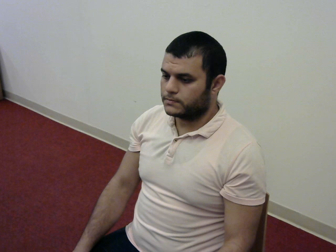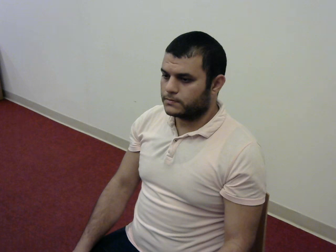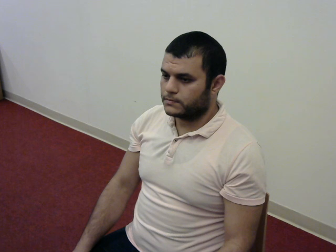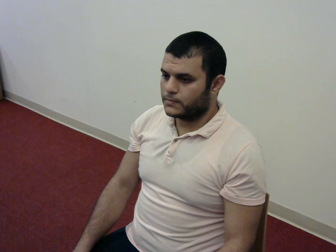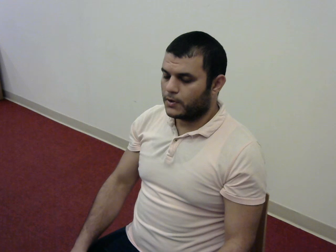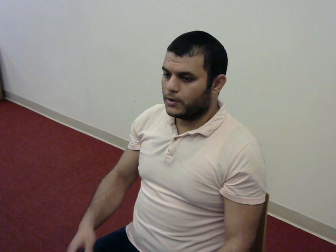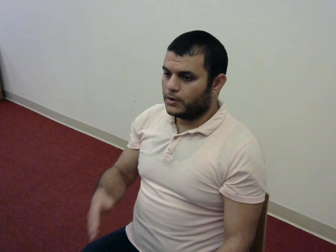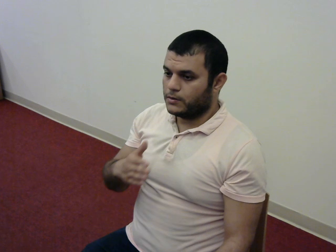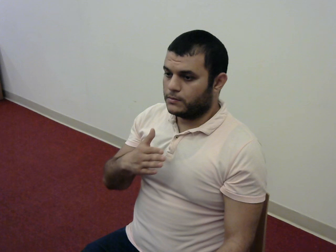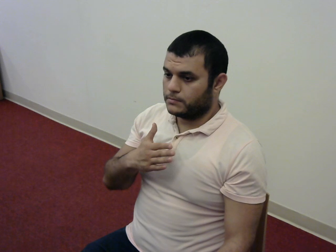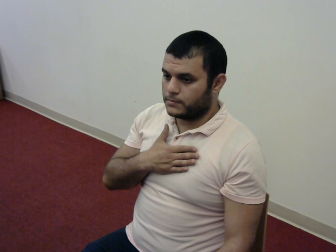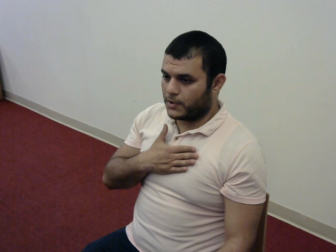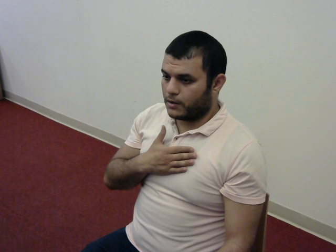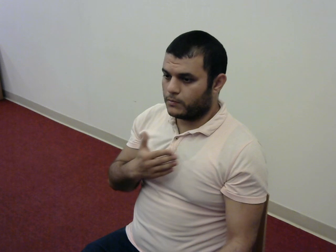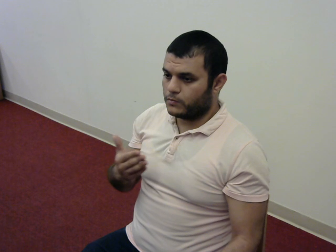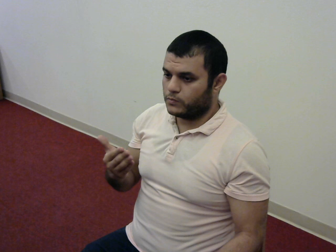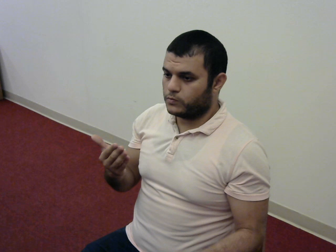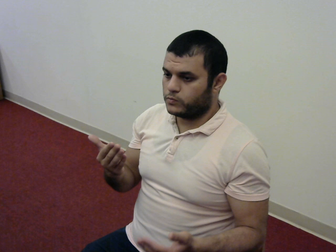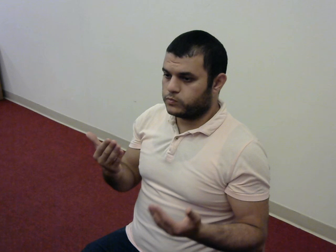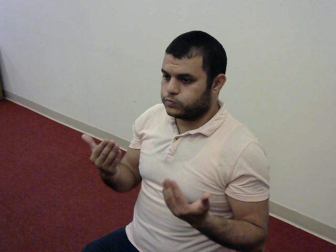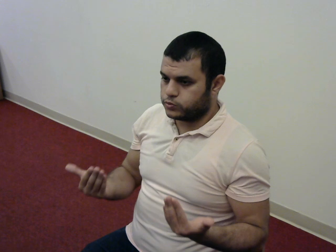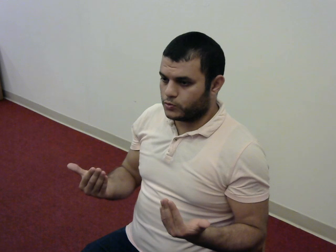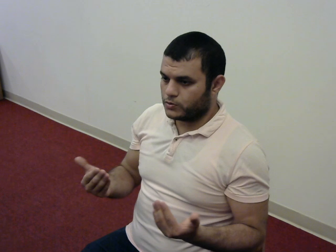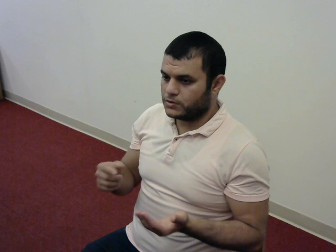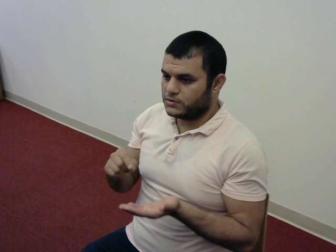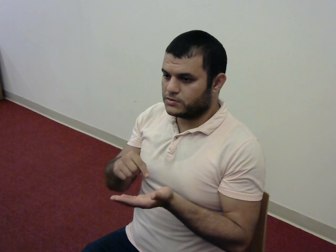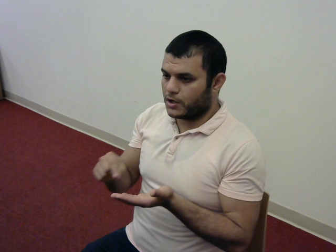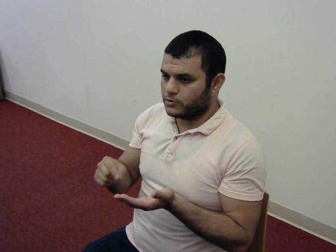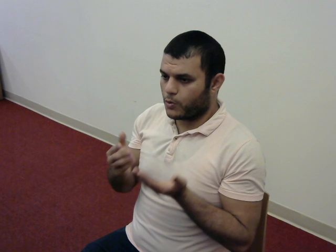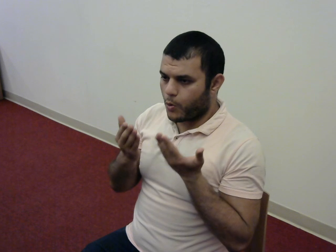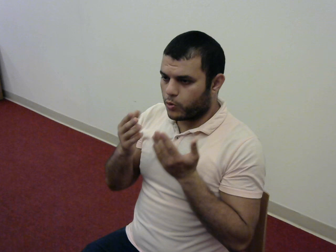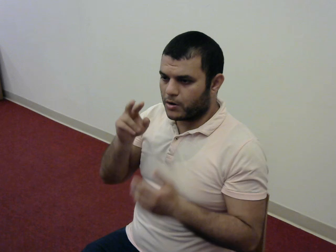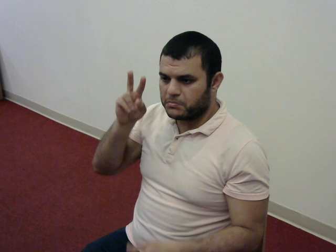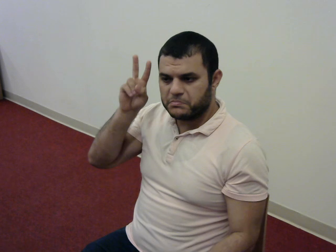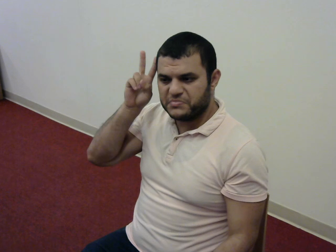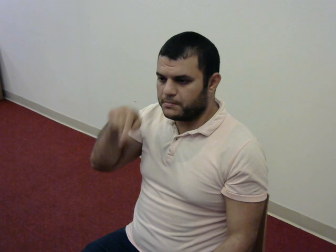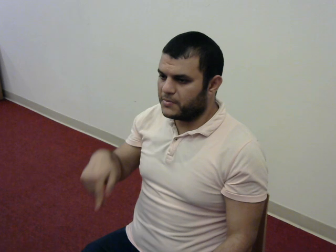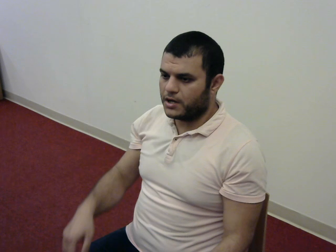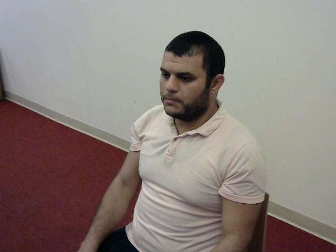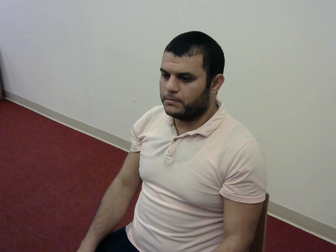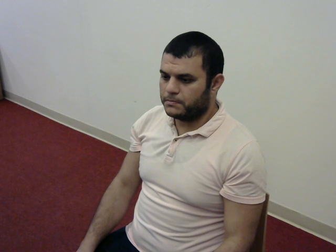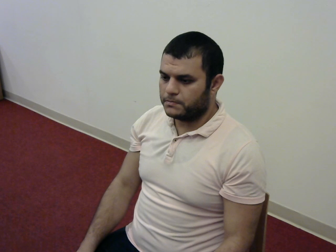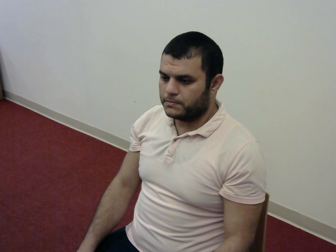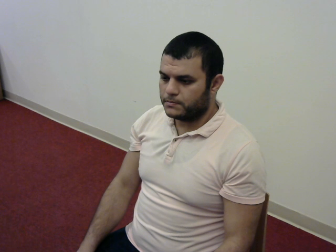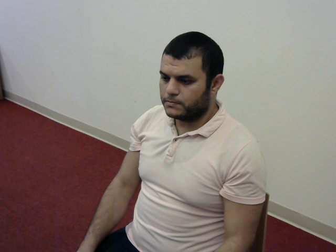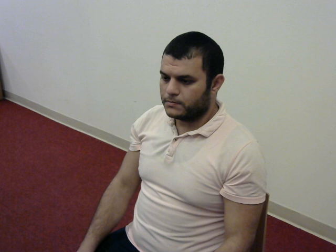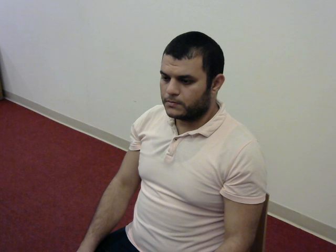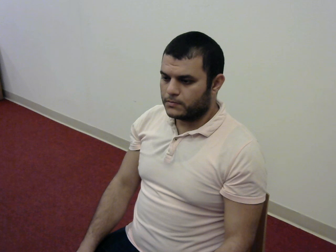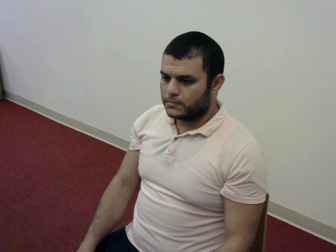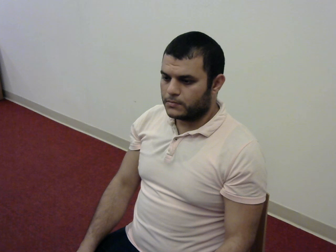Mən bu yazını oxuya bilmirəm